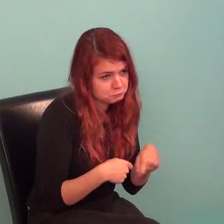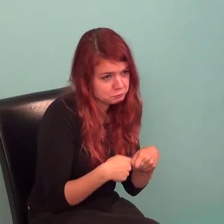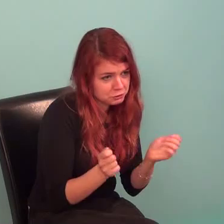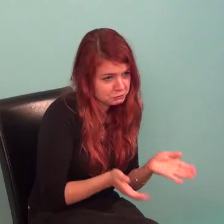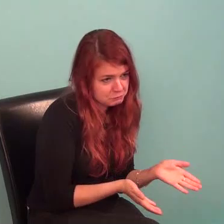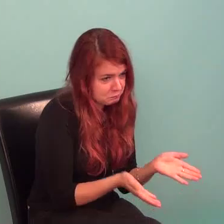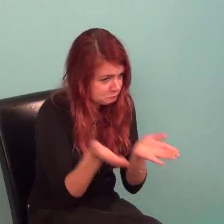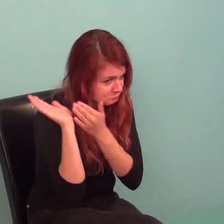Proszę.